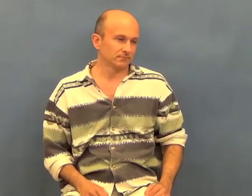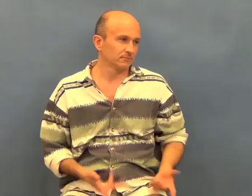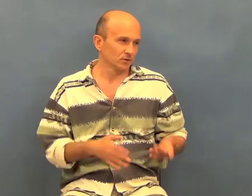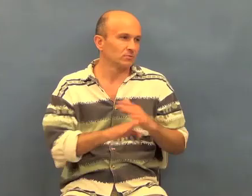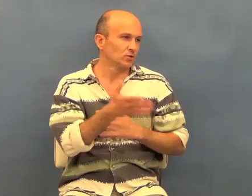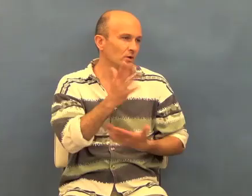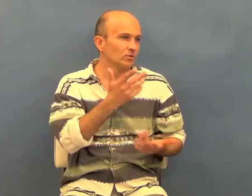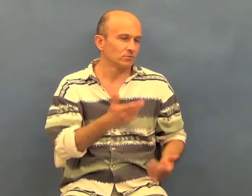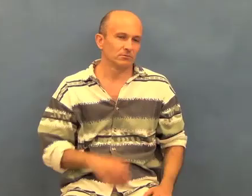No na wystawie może.